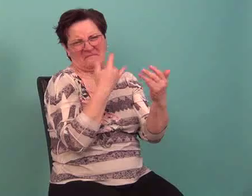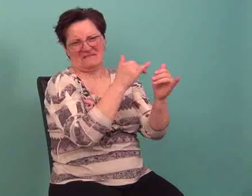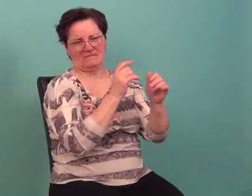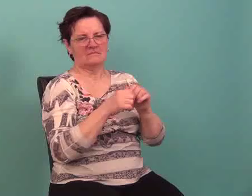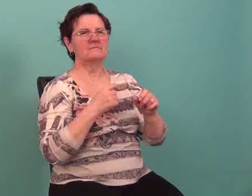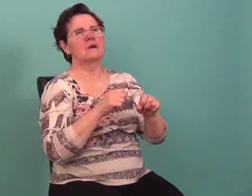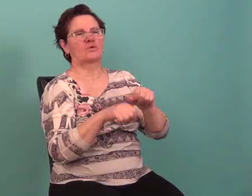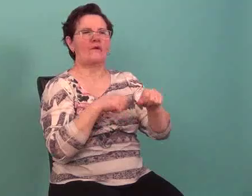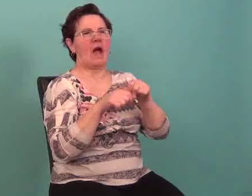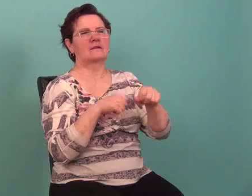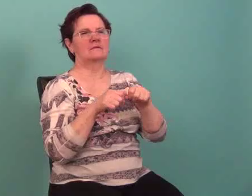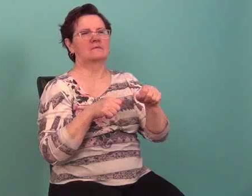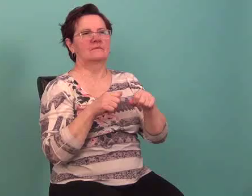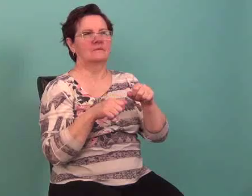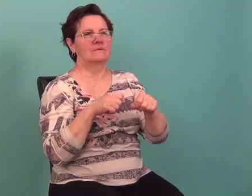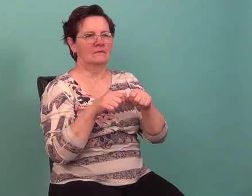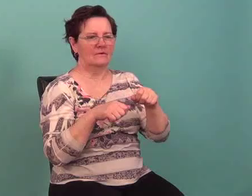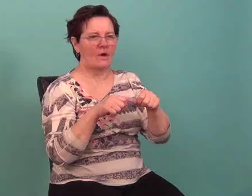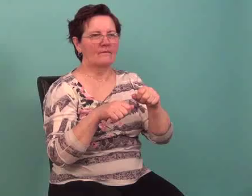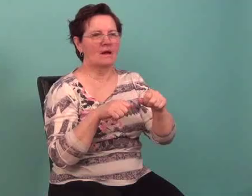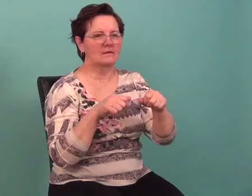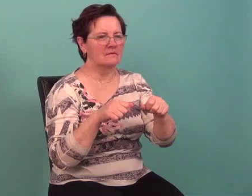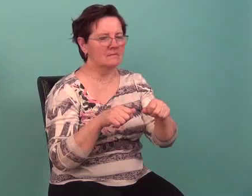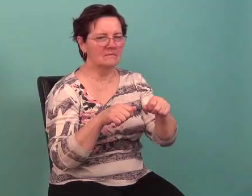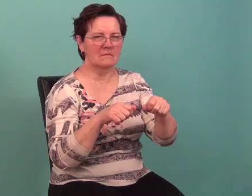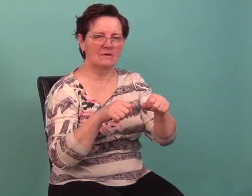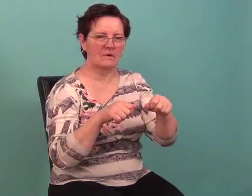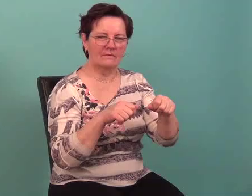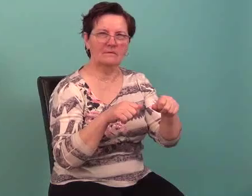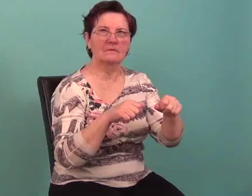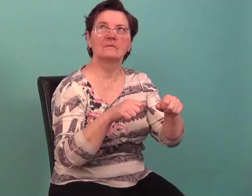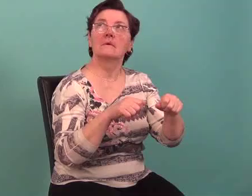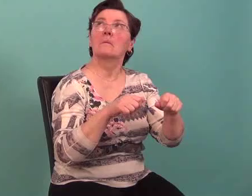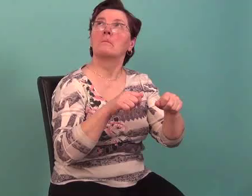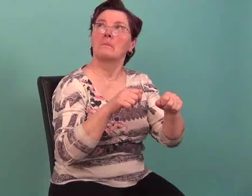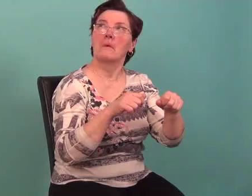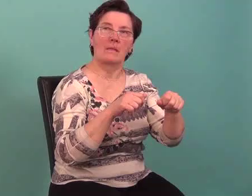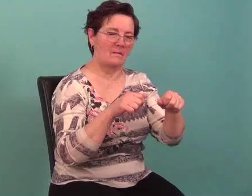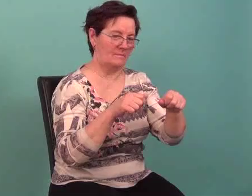Chłopiec jechał na rowerze i zauważył pana, który stał na drabinie.